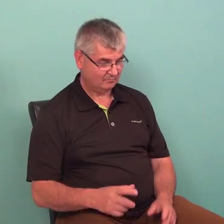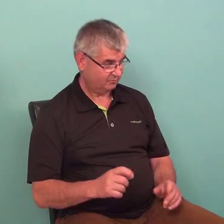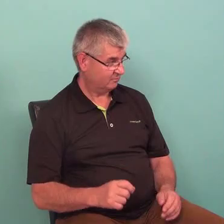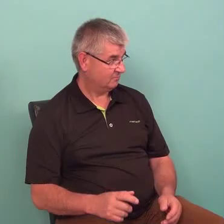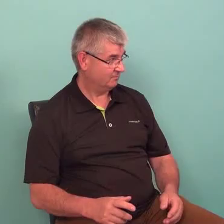Mam zaczynać?